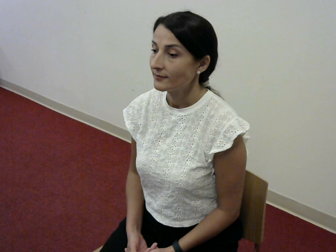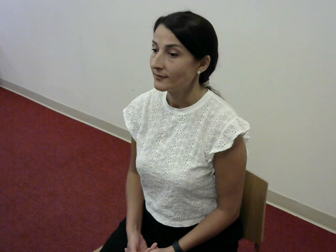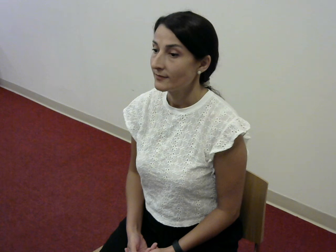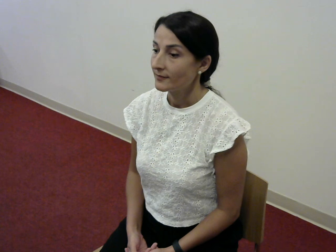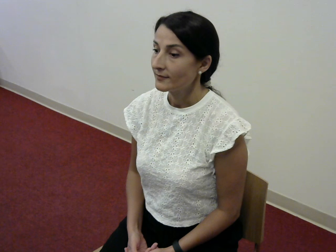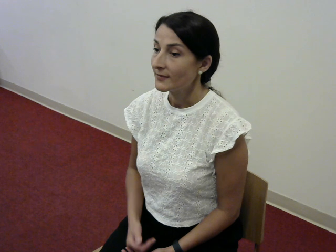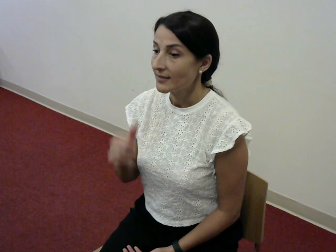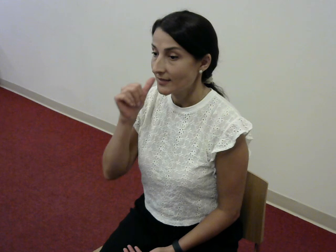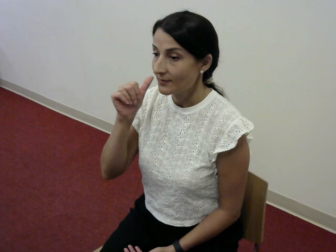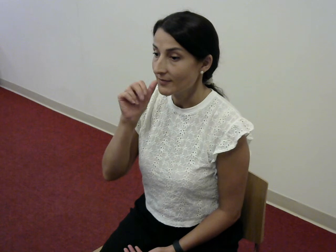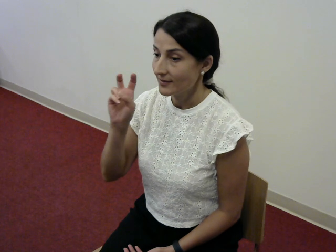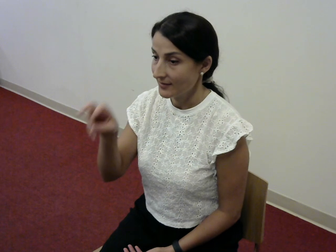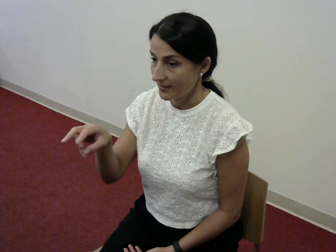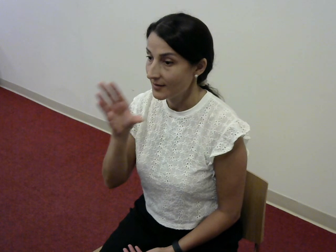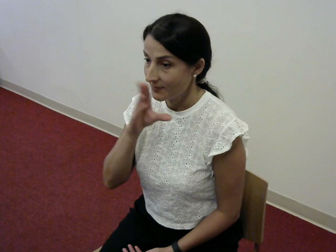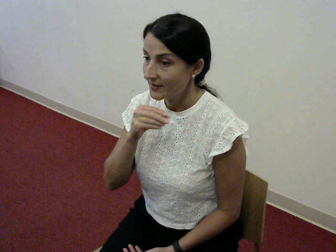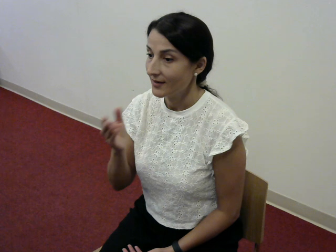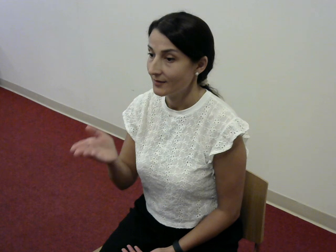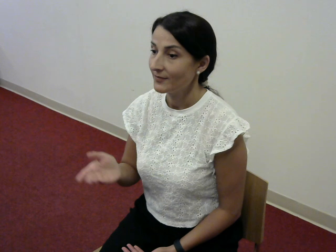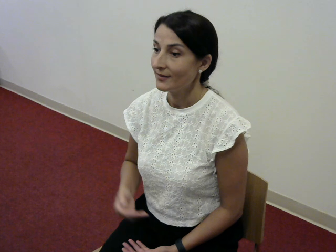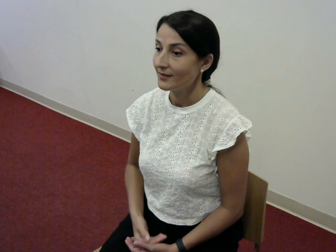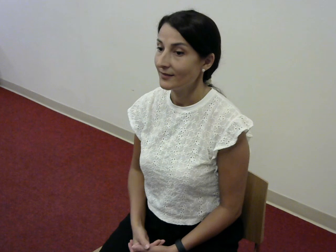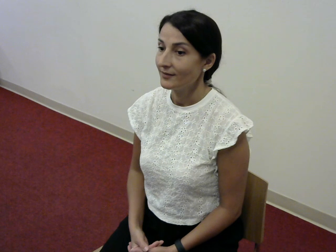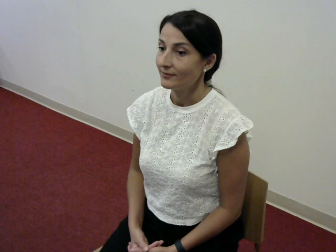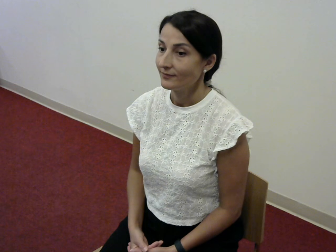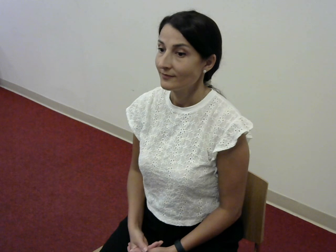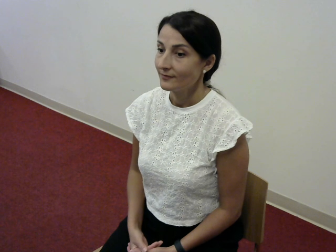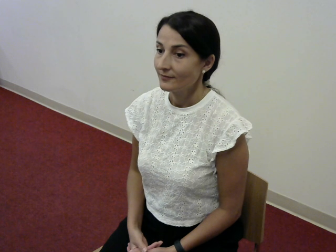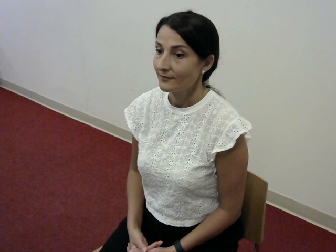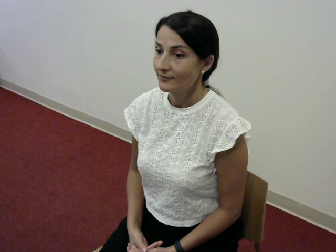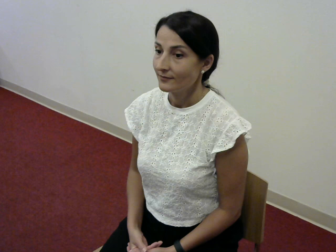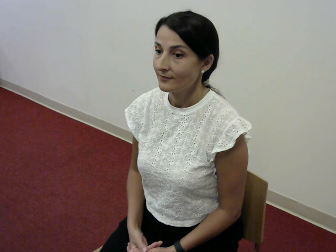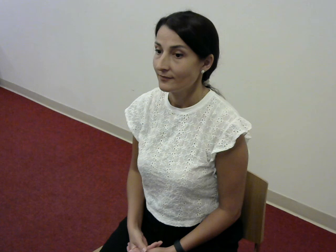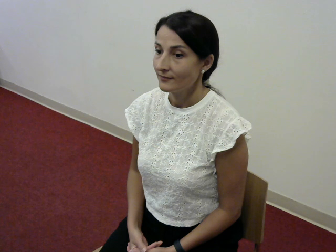Sabah gələ bilərəmmi?